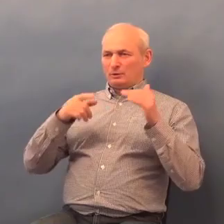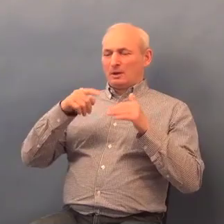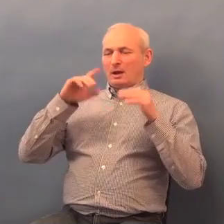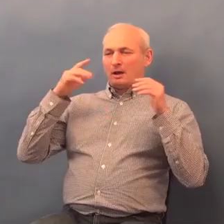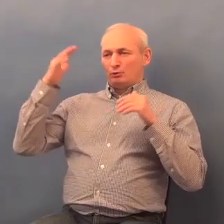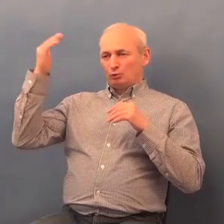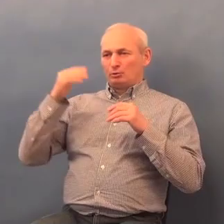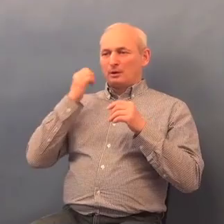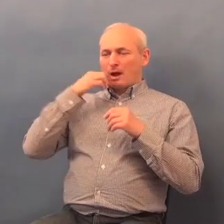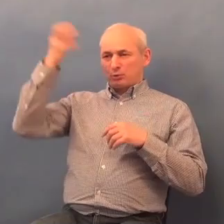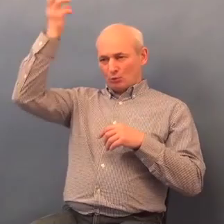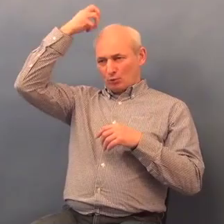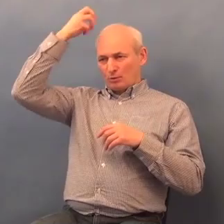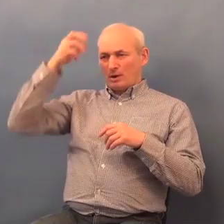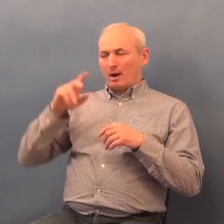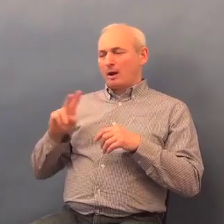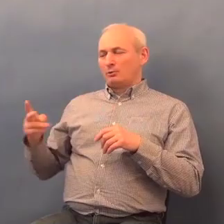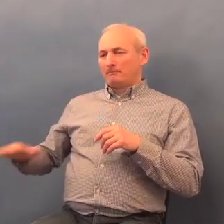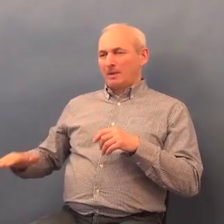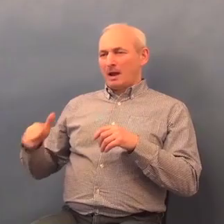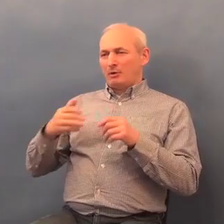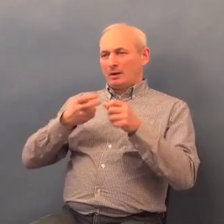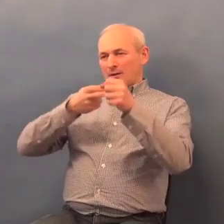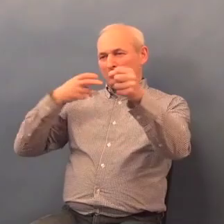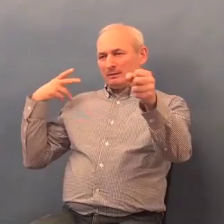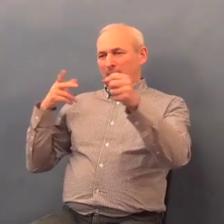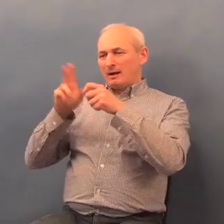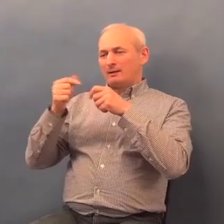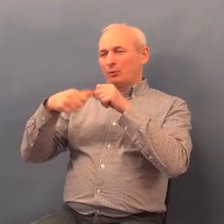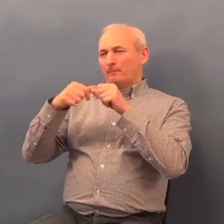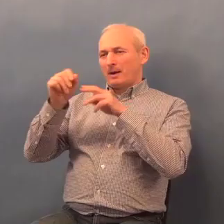Duża Myszka Miki ma na głowie jabłko, a mała Myszka ma łuk, przy strzale na końcu kijka jest guma.